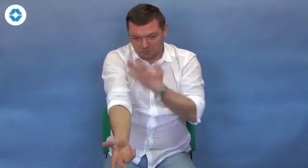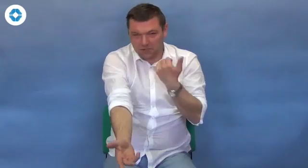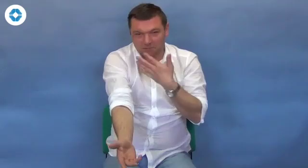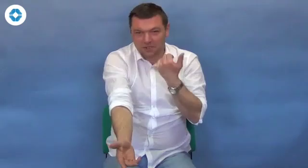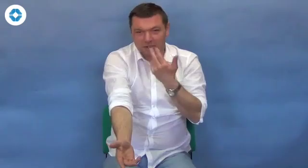Nie widzę.